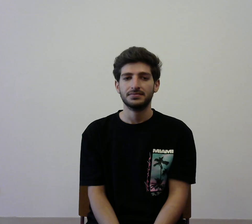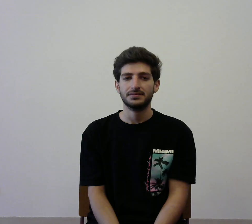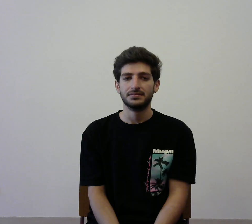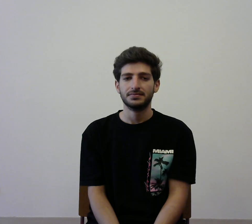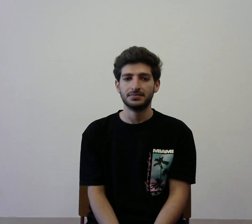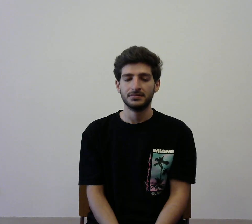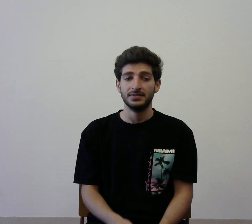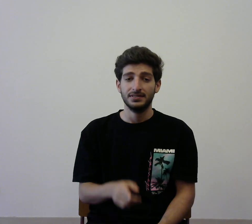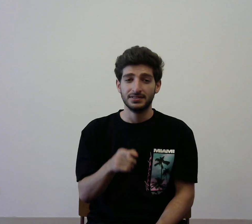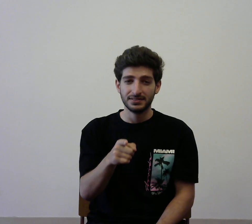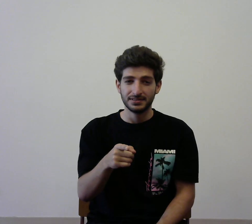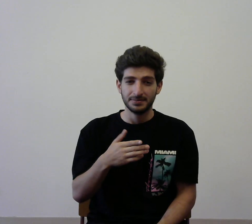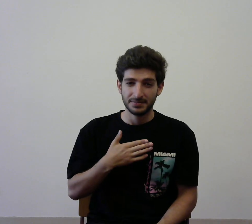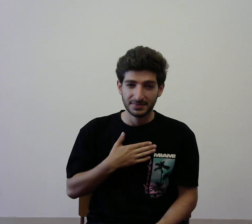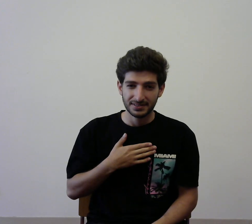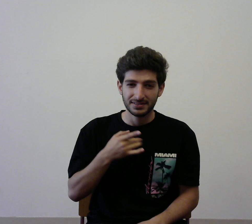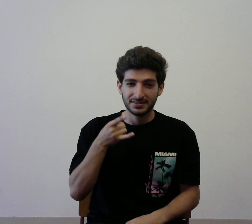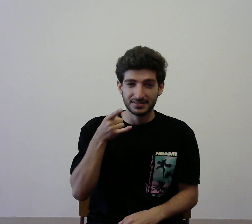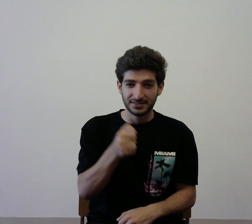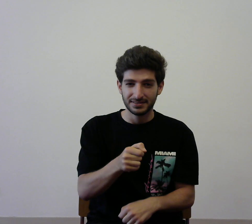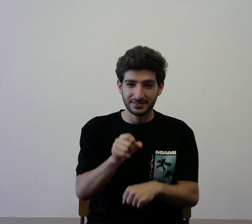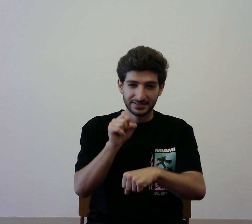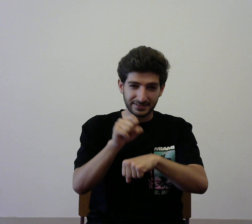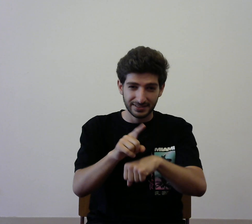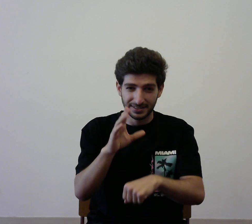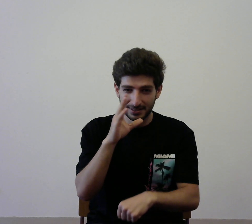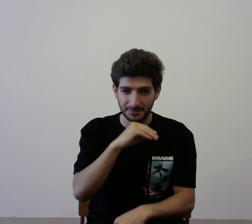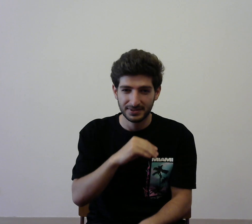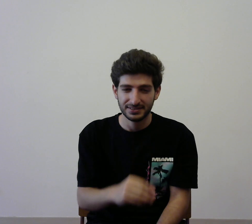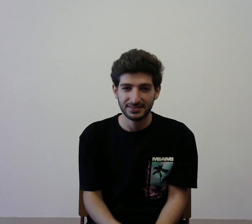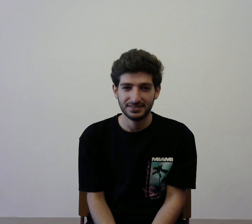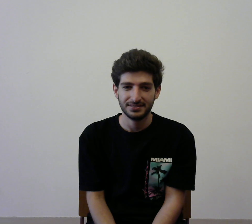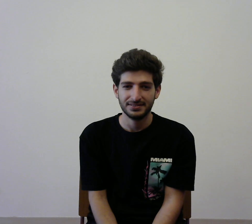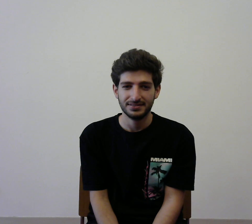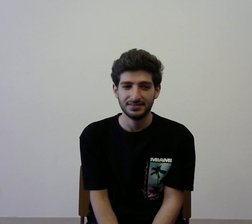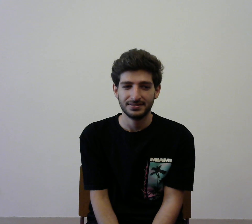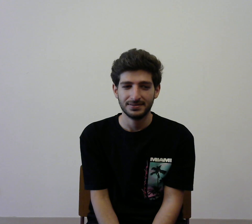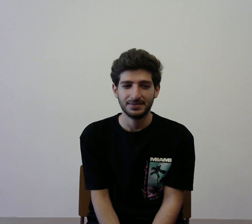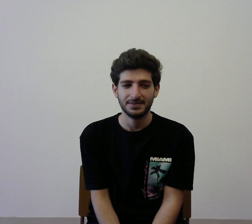Siz mənə taksi sifariş edə bilərsinizmi?